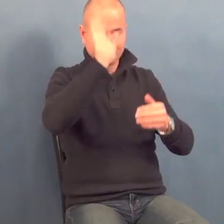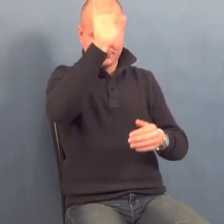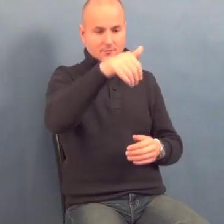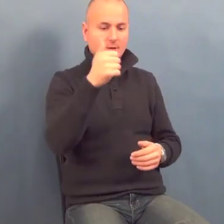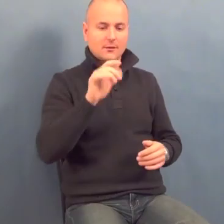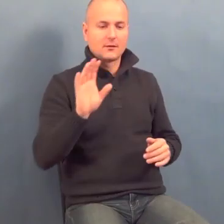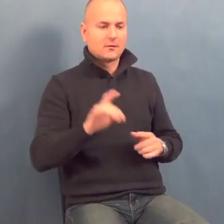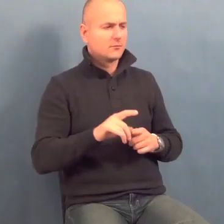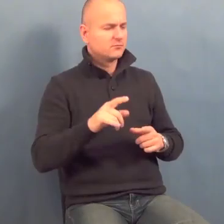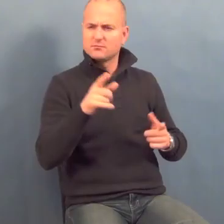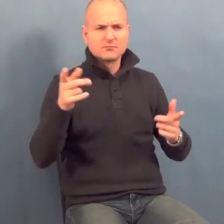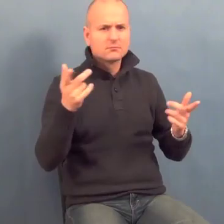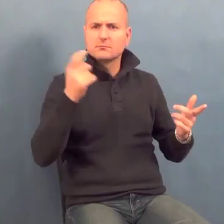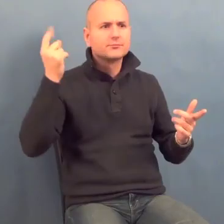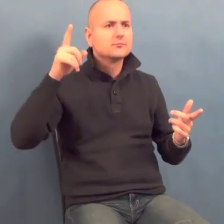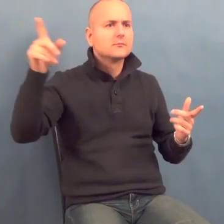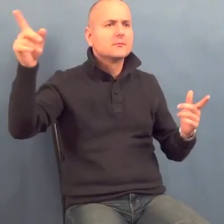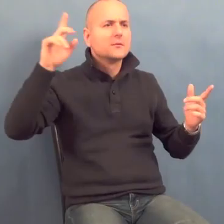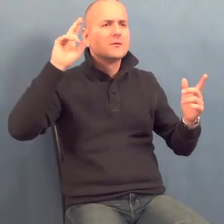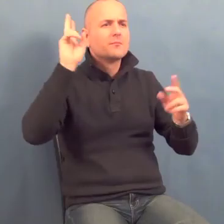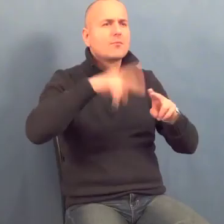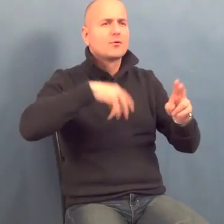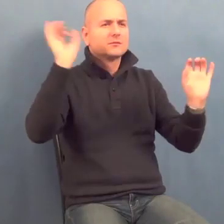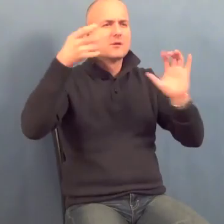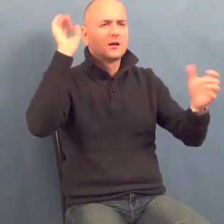W pewnym momencie coś się dzieje, słychać syreny policyjne, jest straż pożarna.